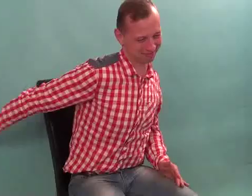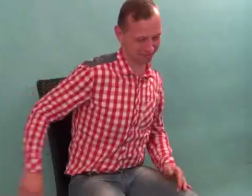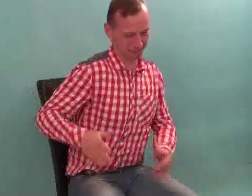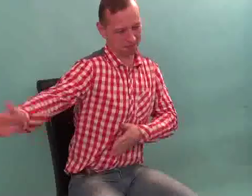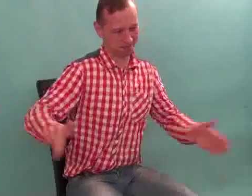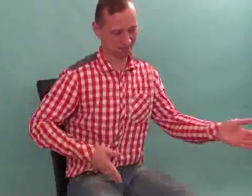Łyżwy?